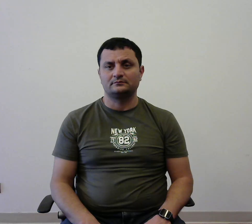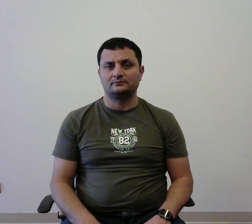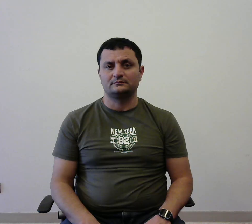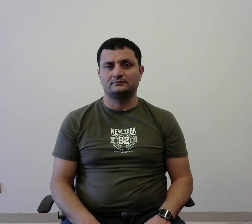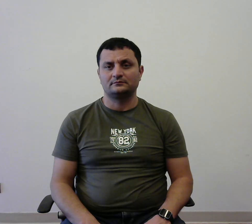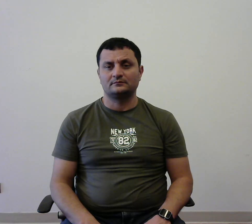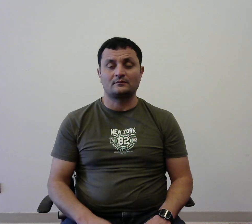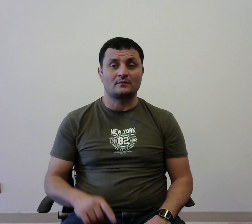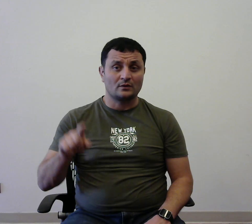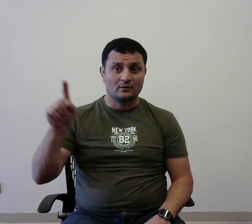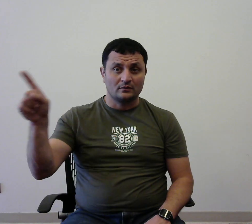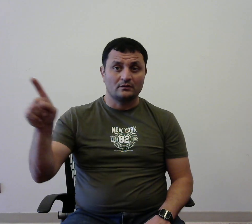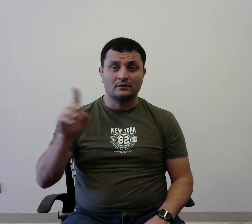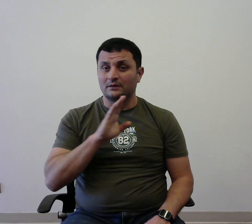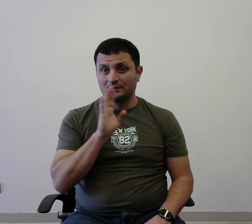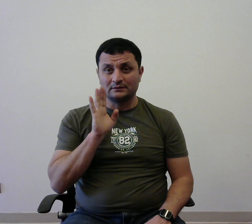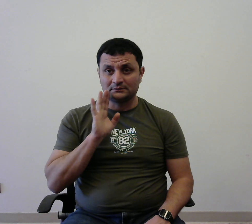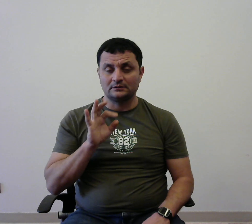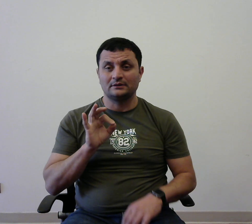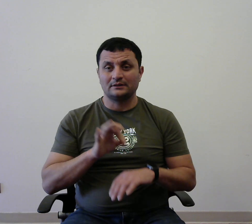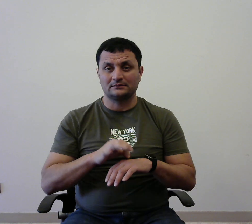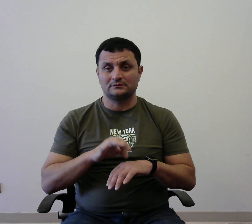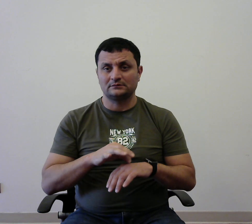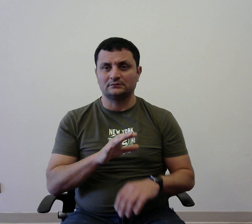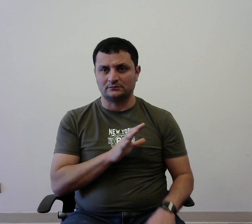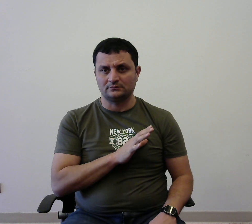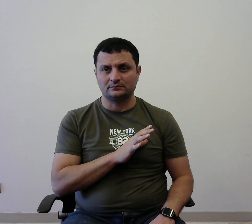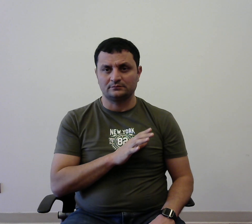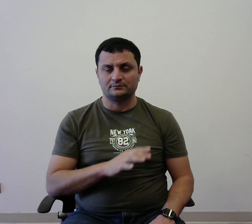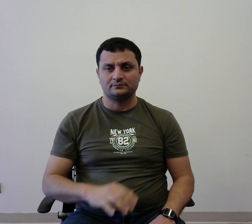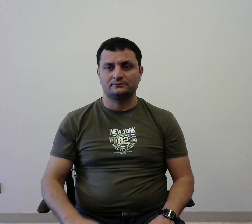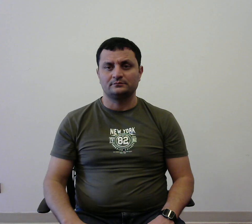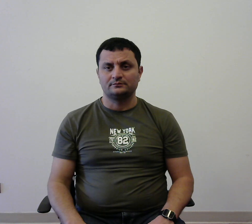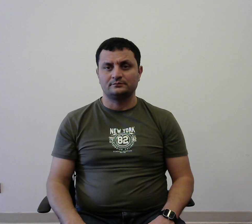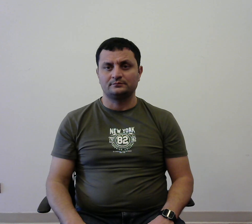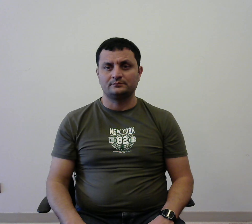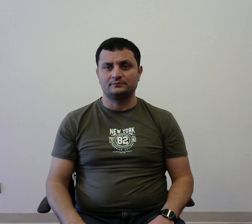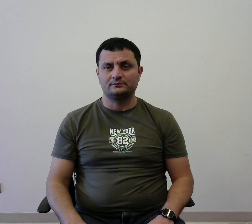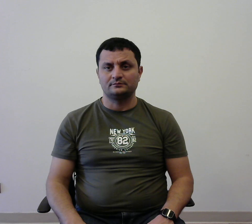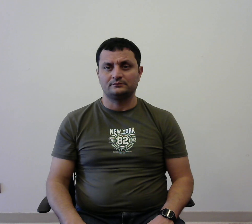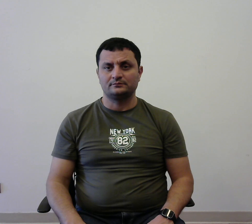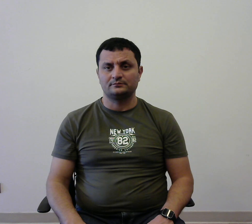Onun anası xəstələnmişdi